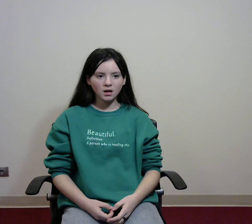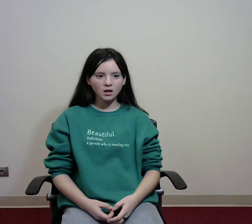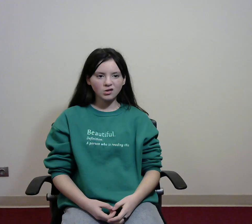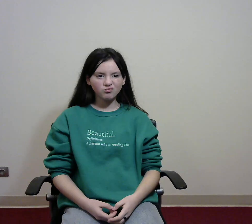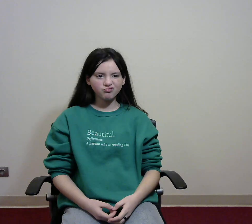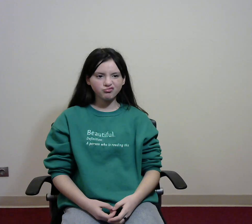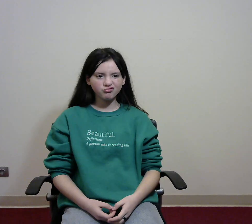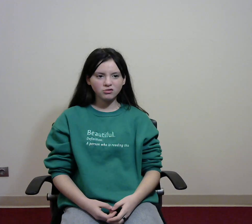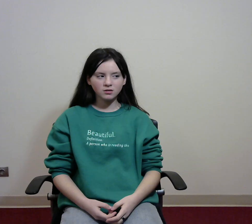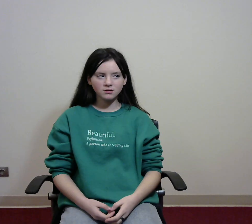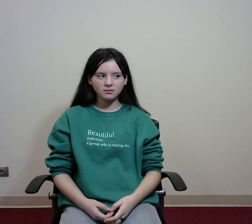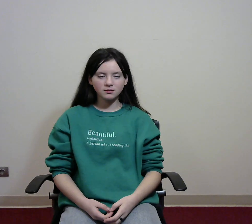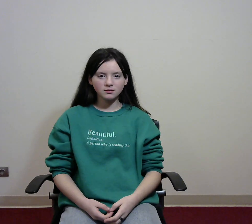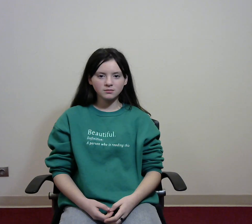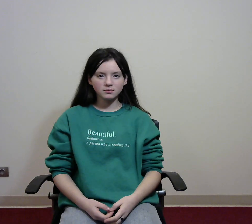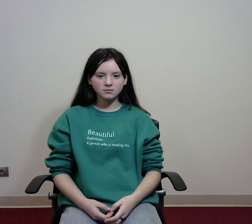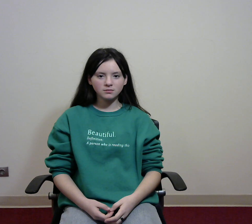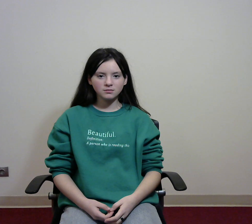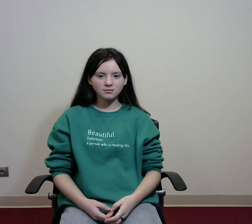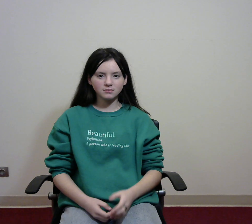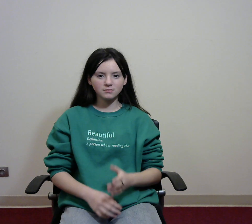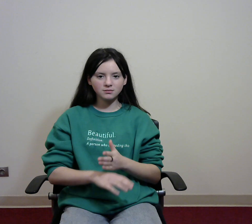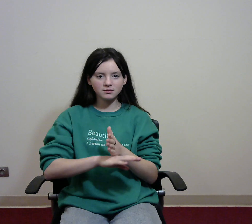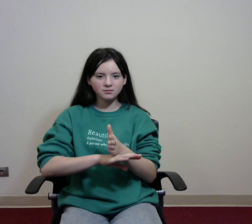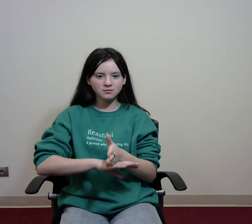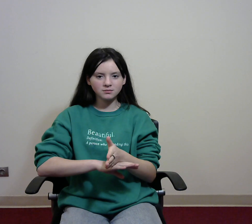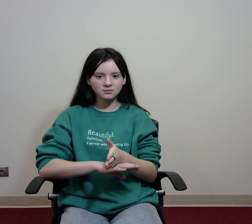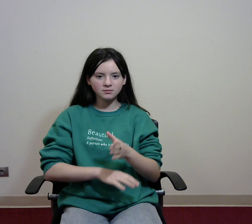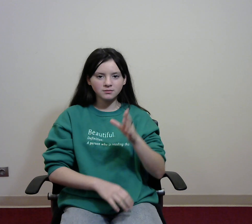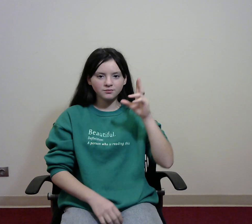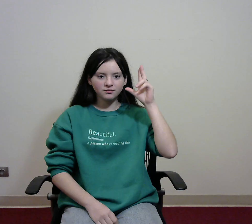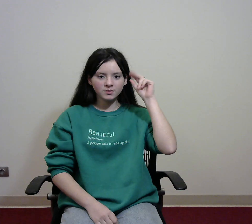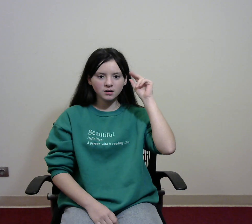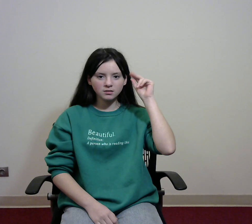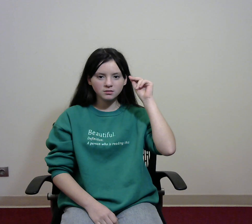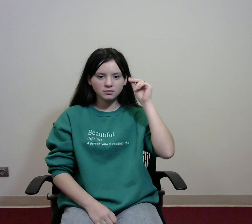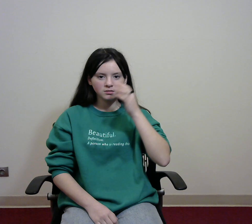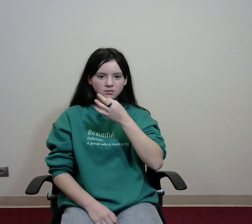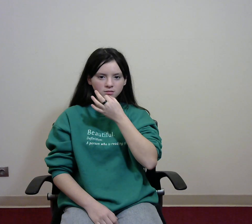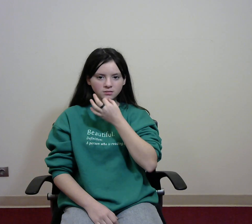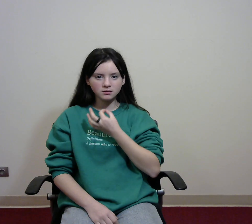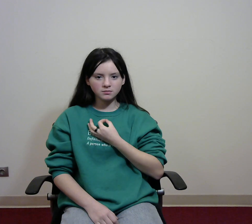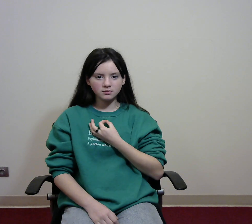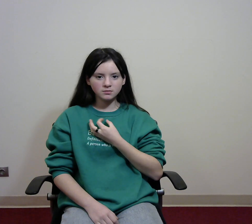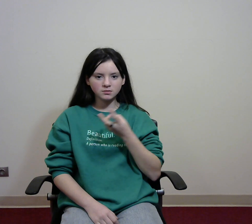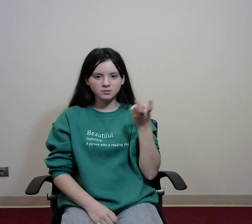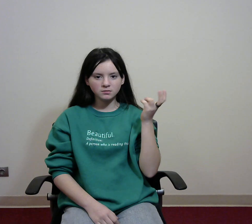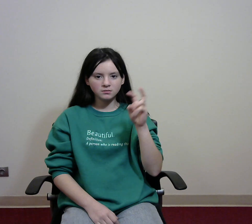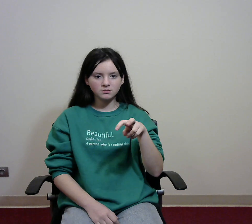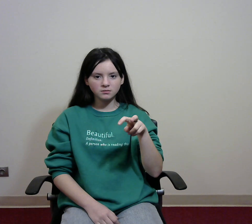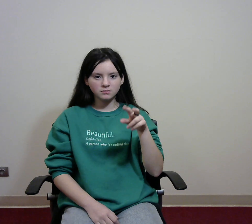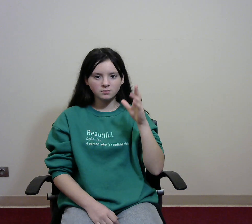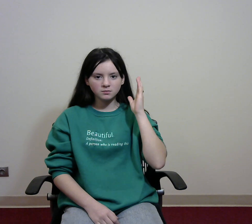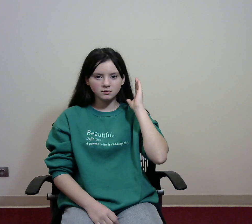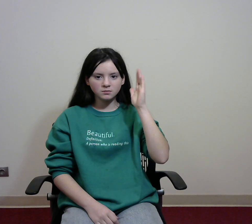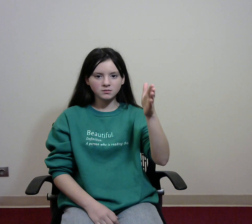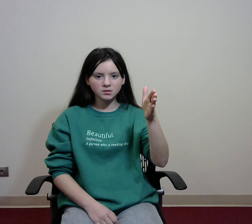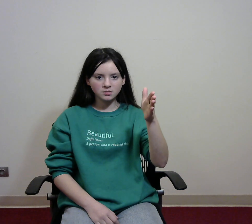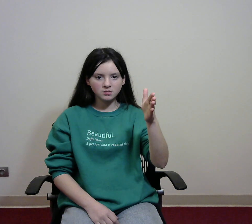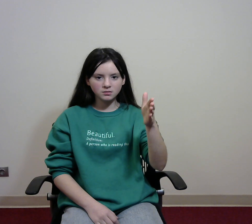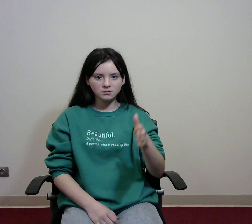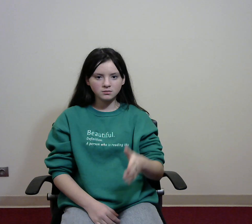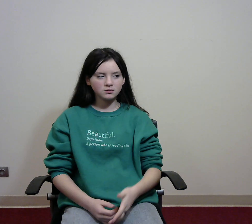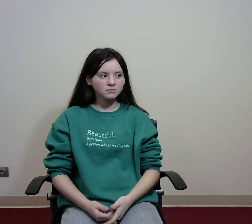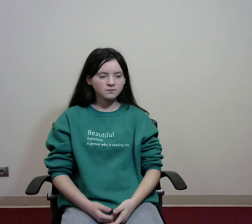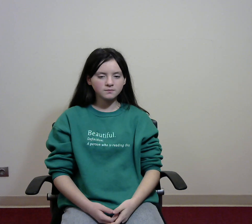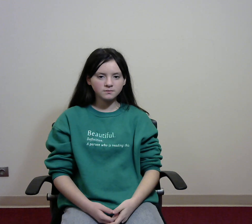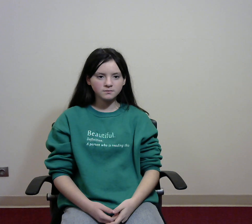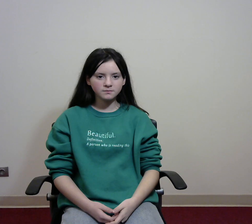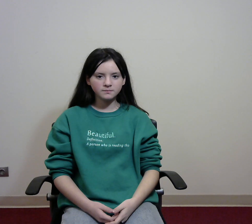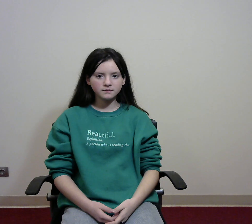Müraciətimə nə vaxt cavab gələcək?